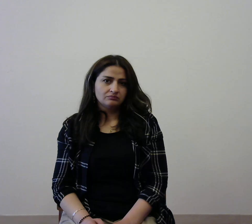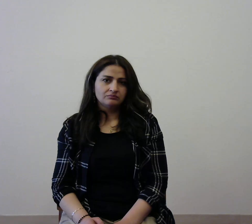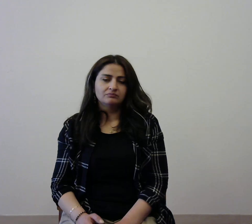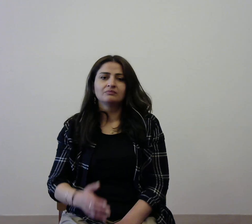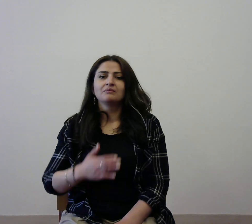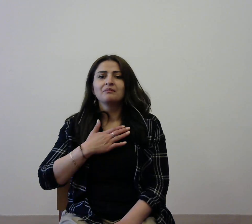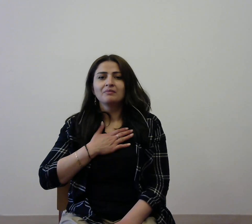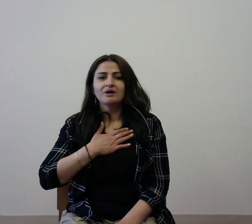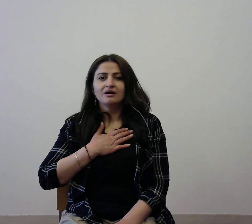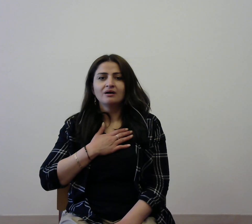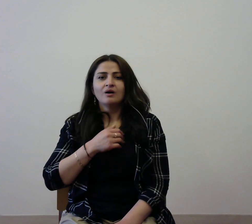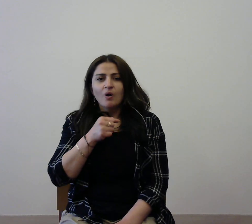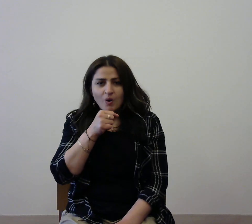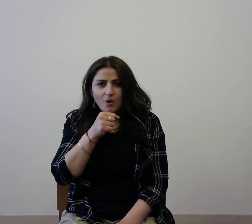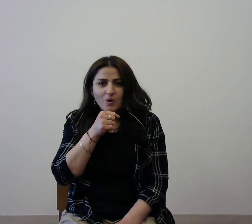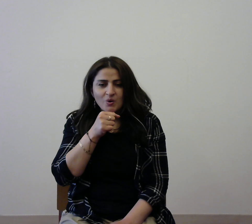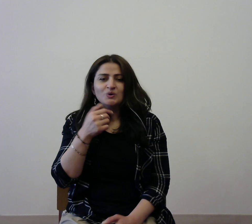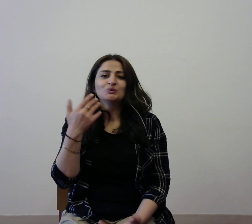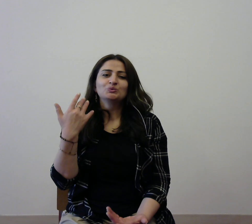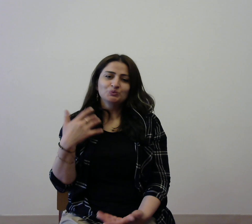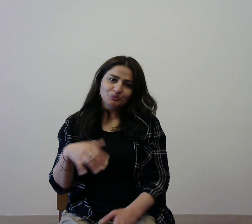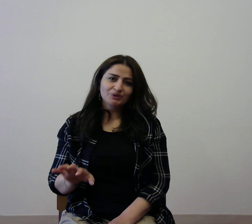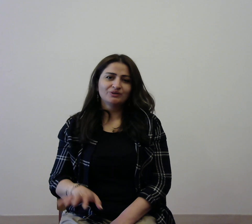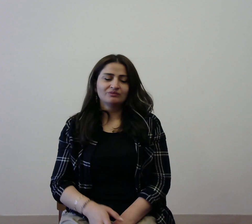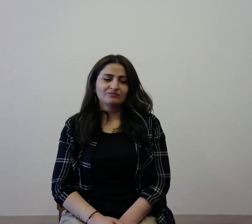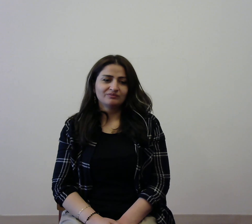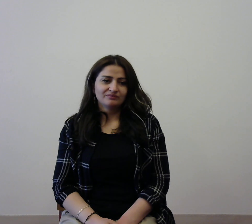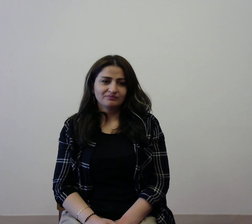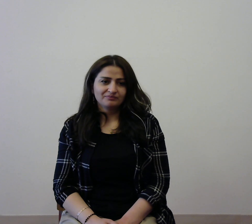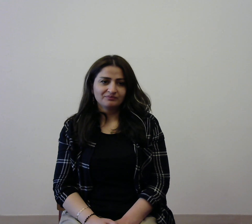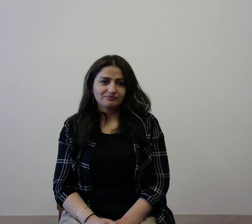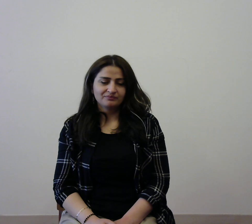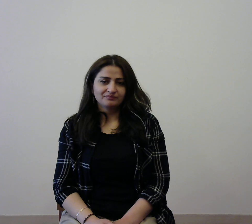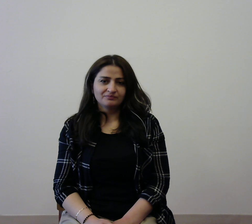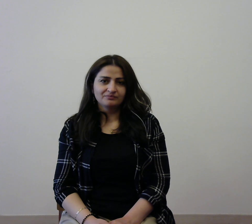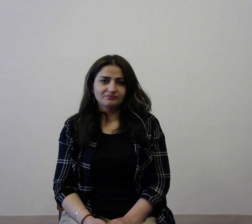Mən zökəm olmuşam